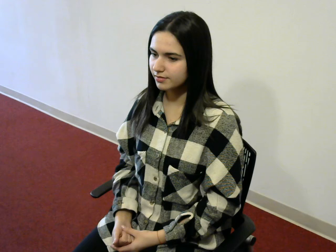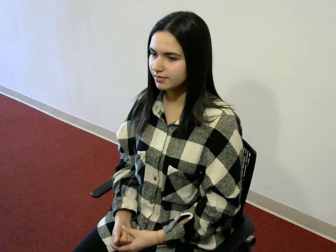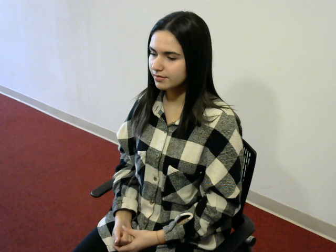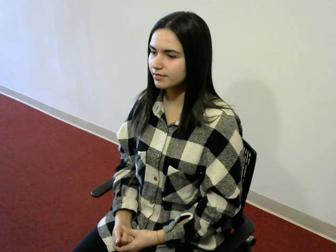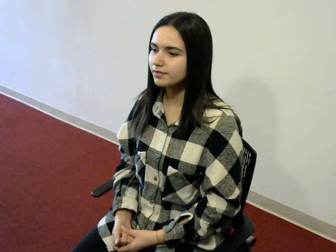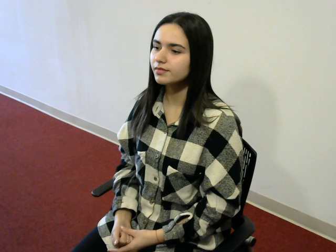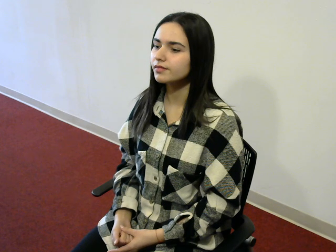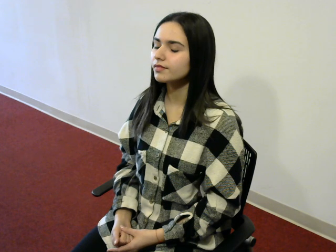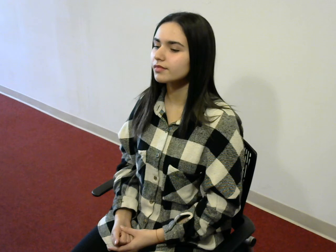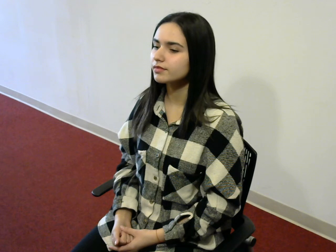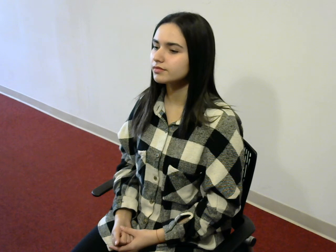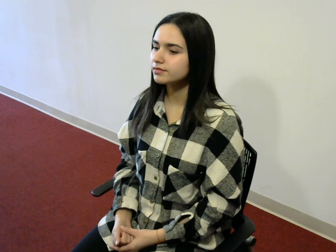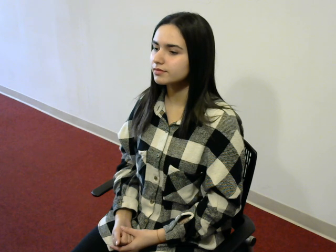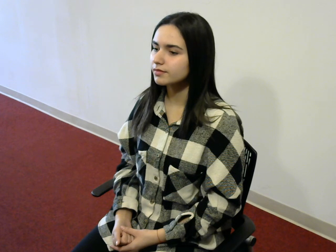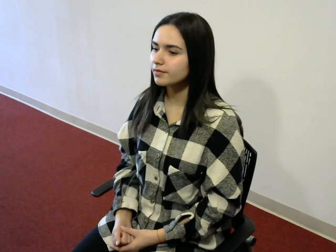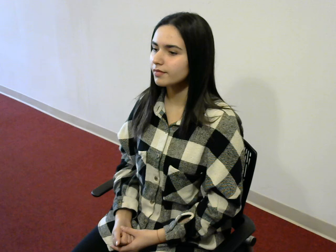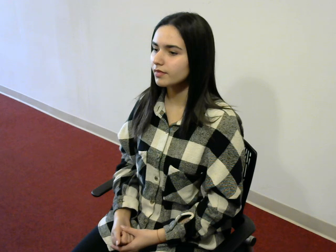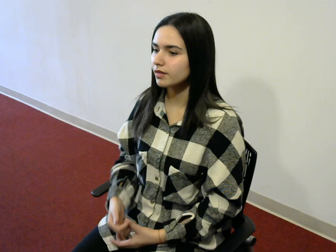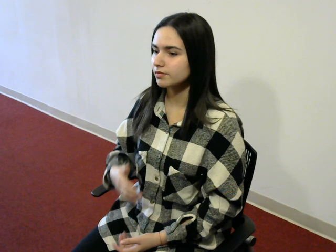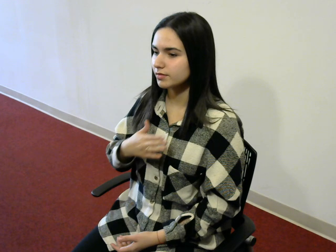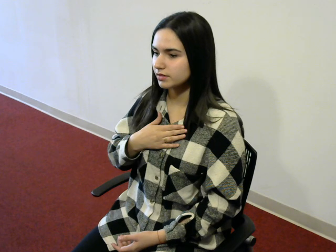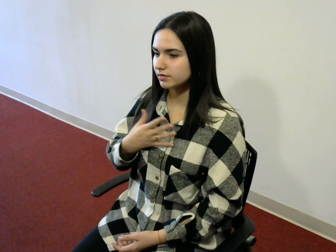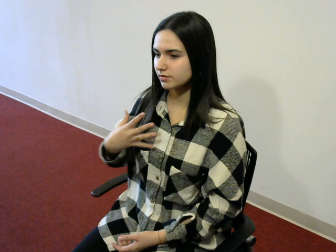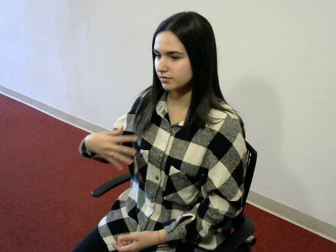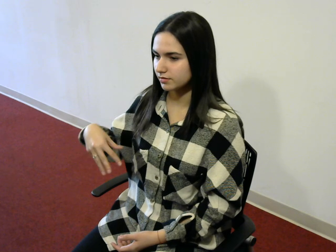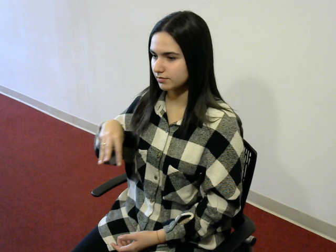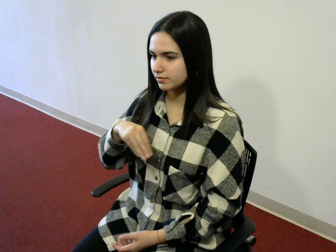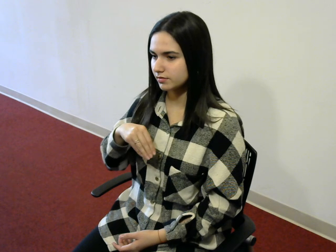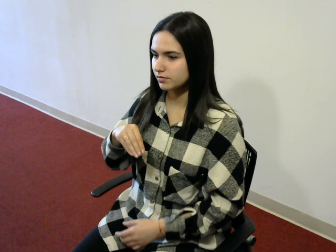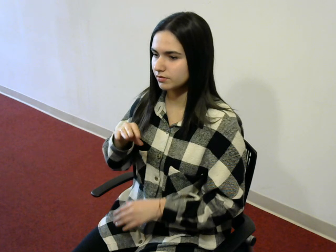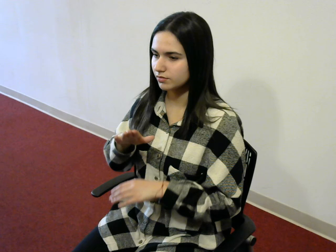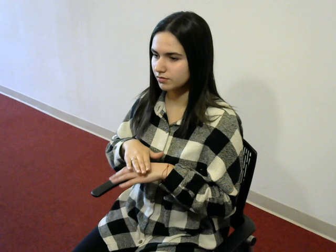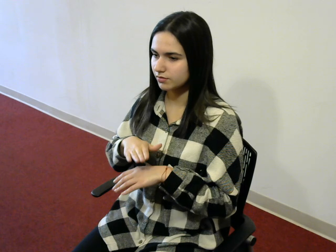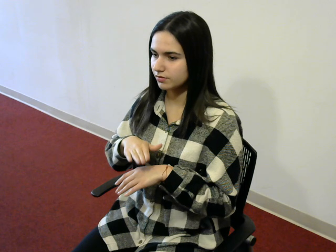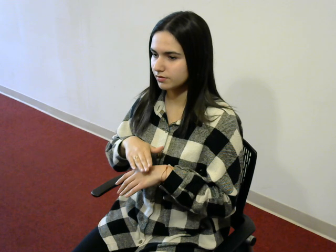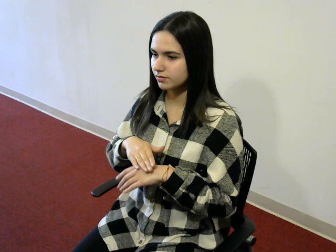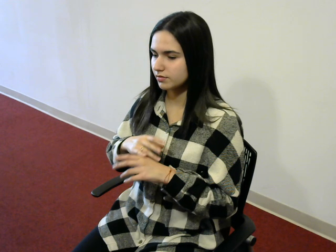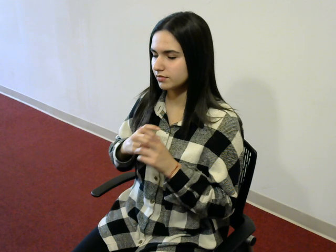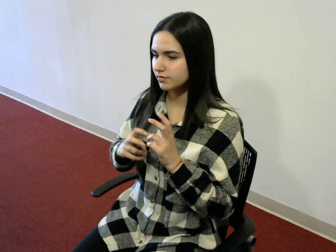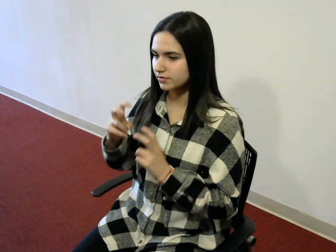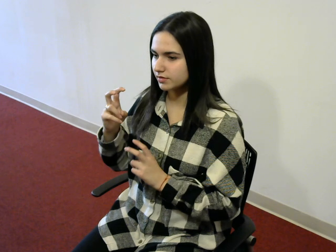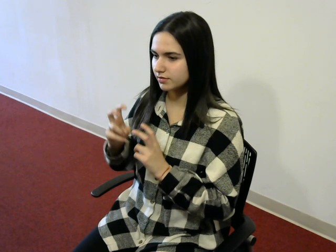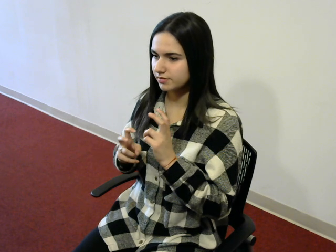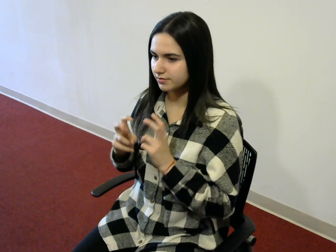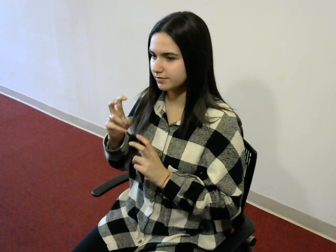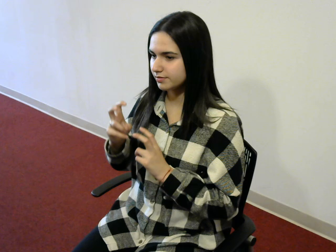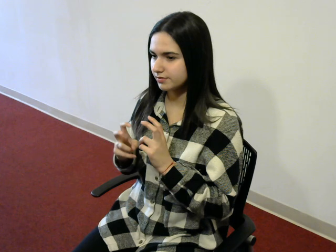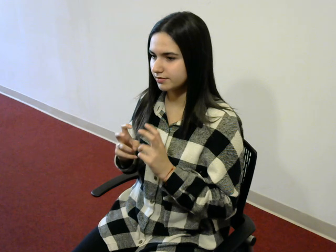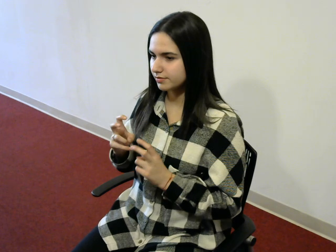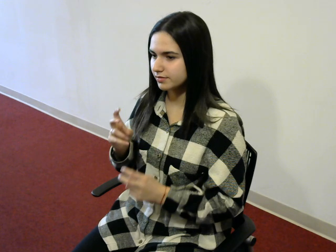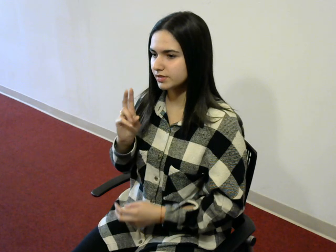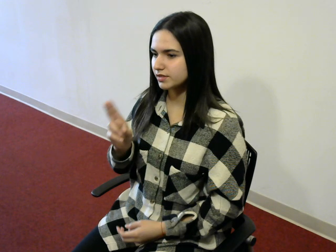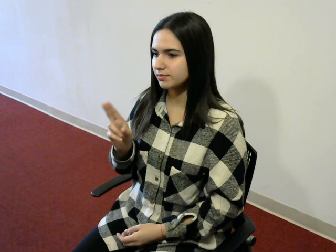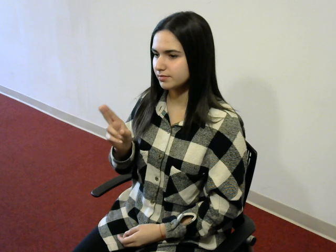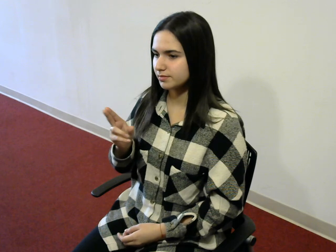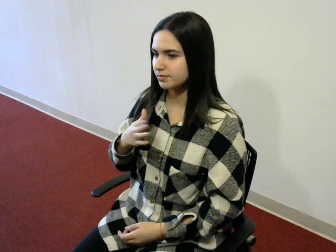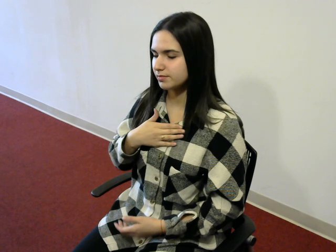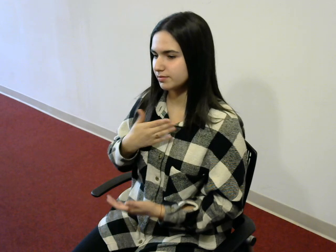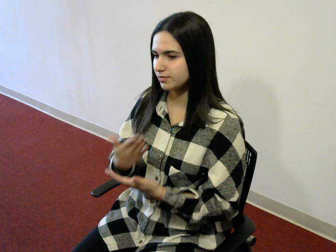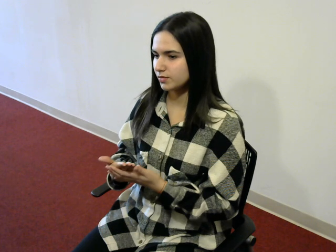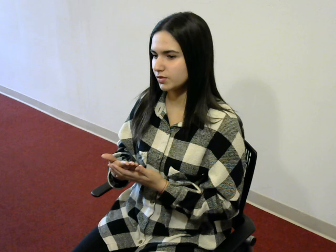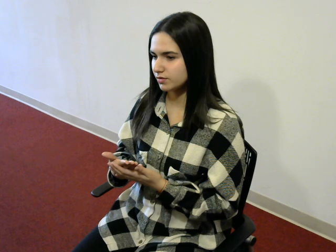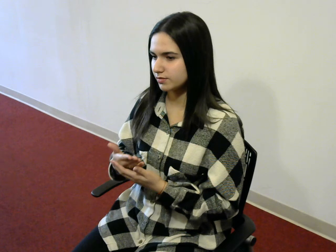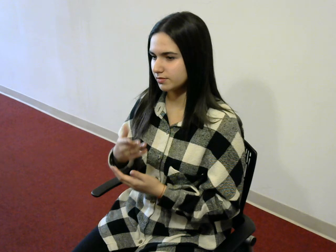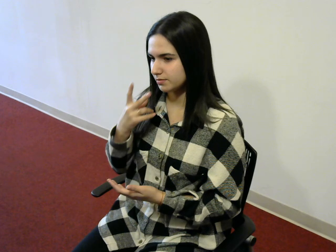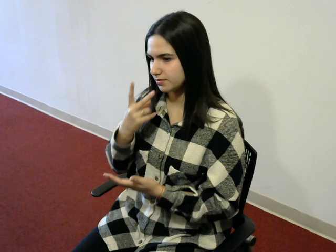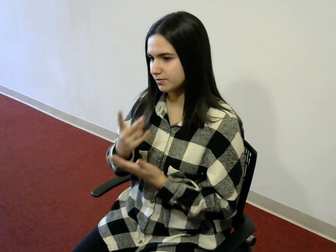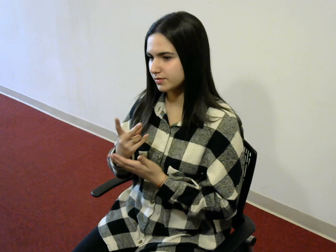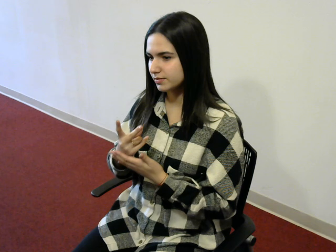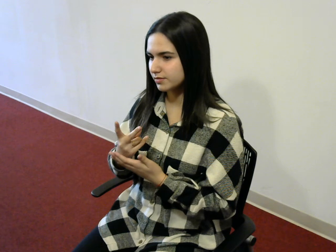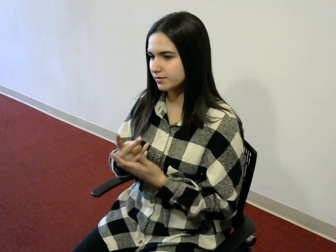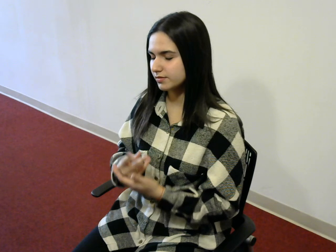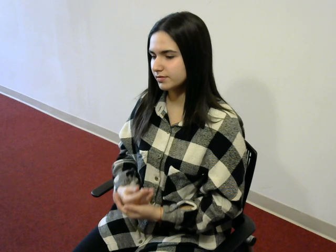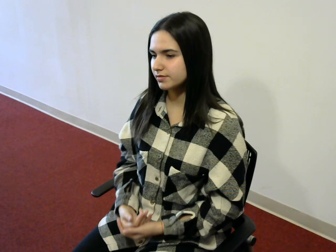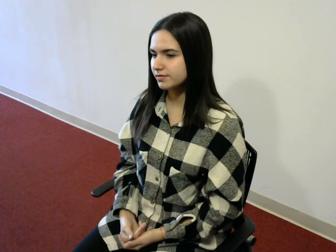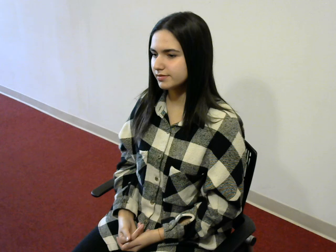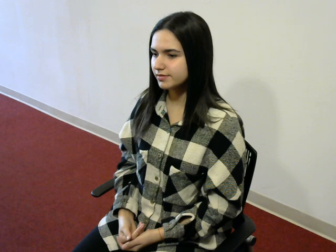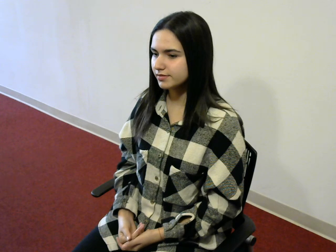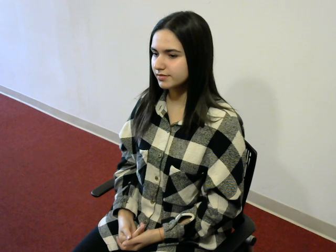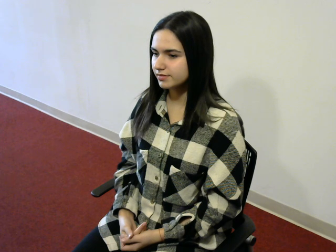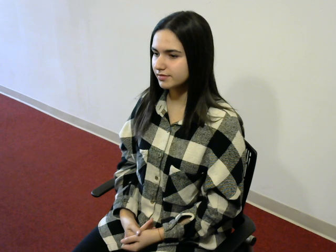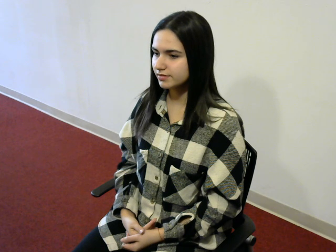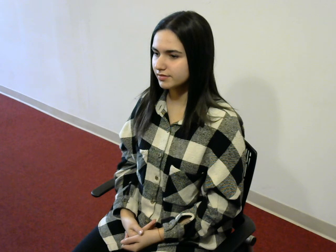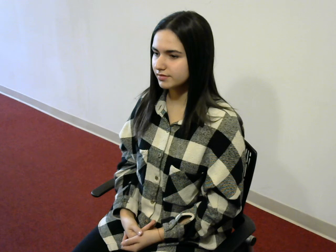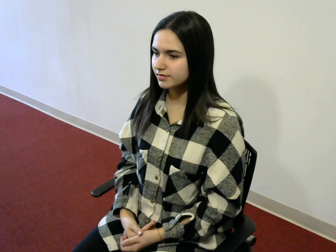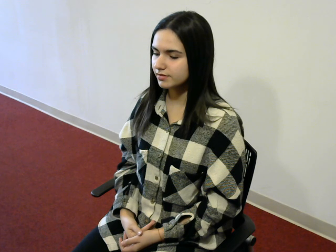Biz özəl şirkət kimi fəaliyyət göstəririk